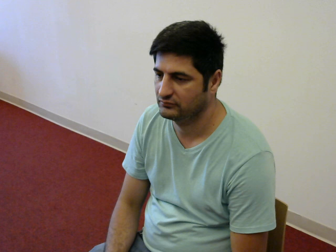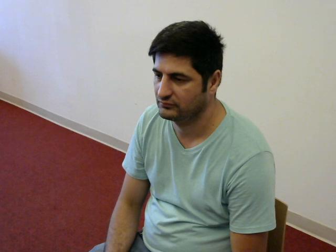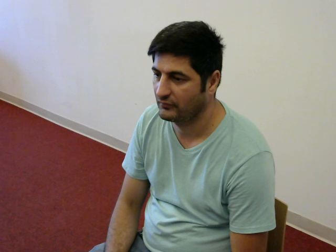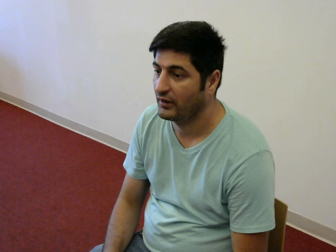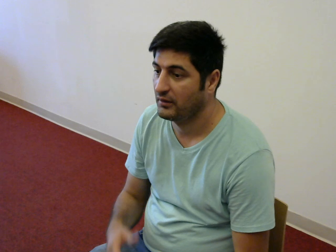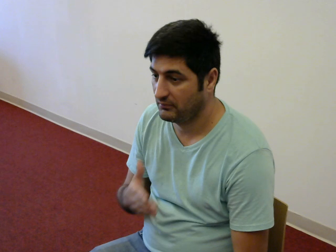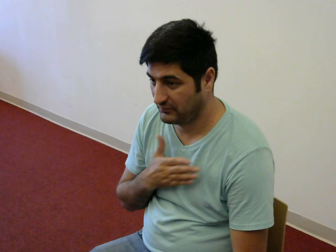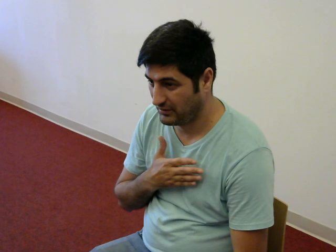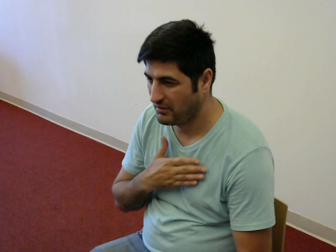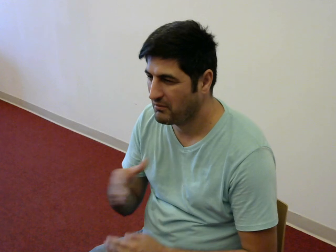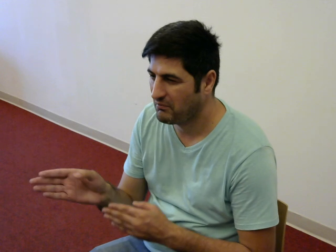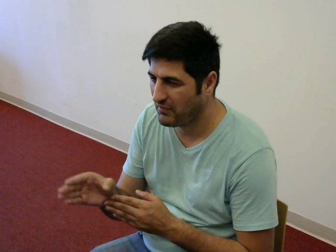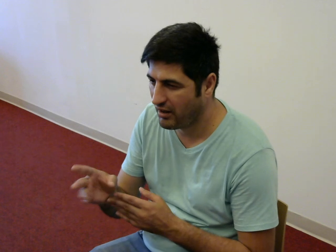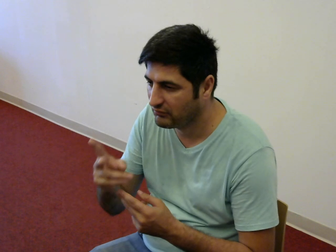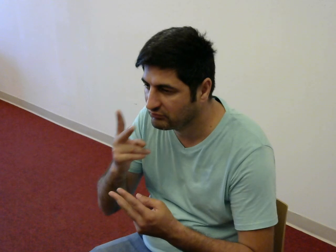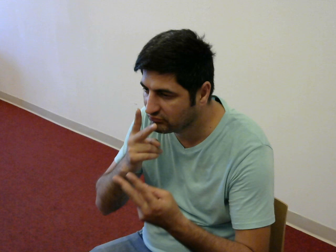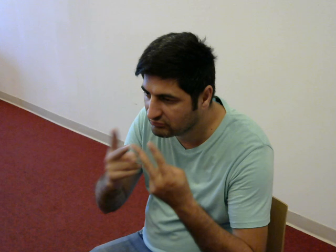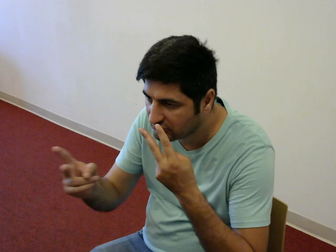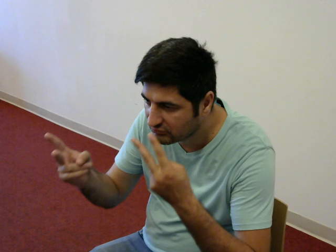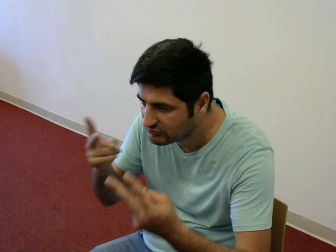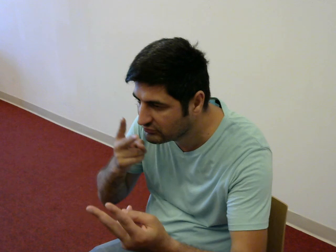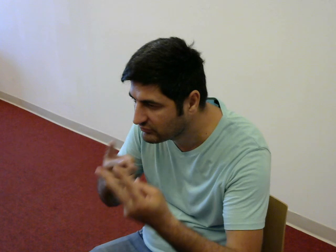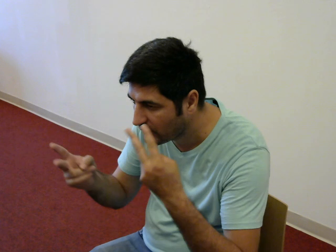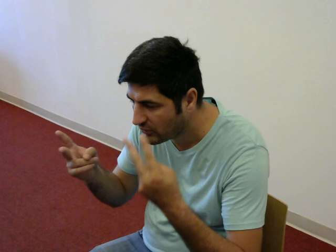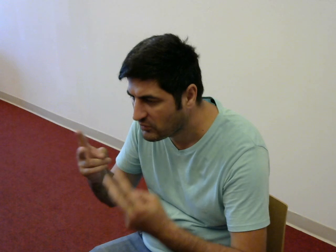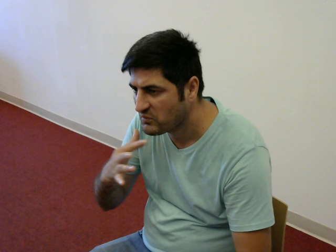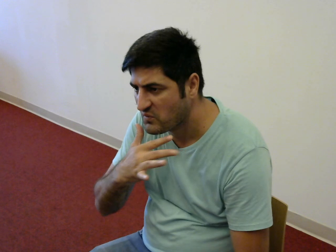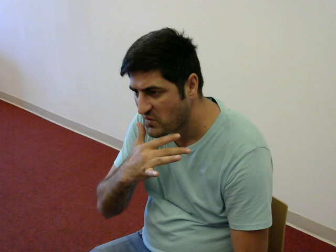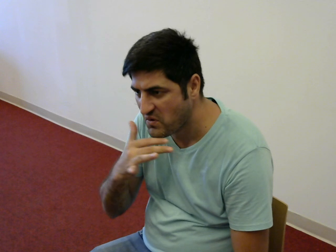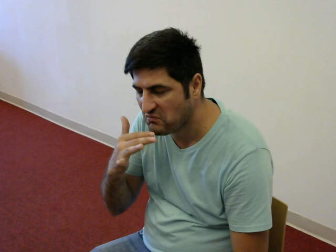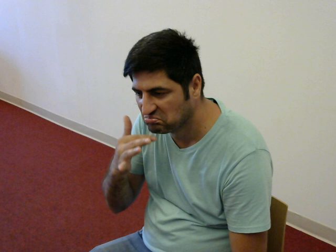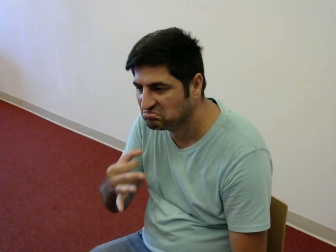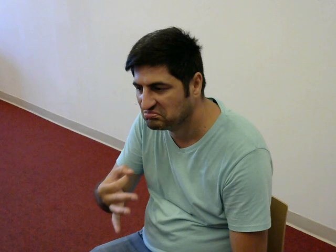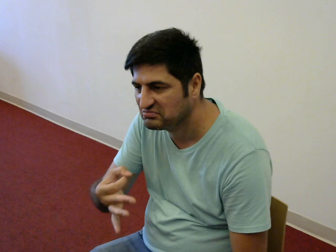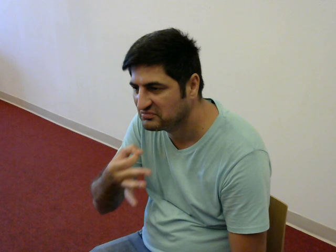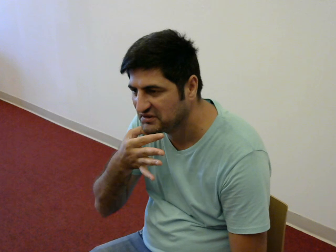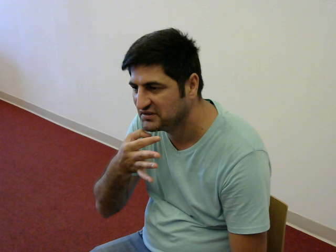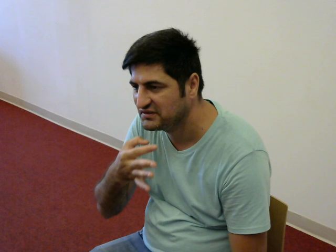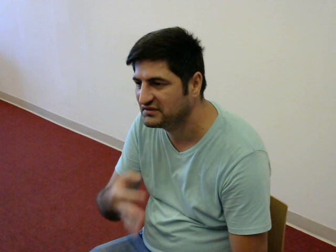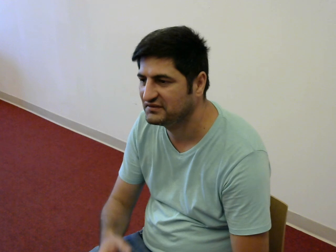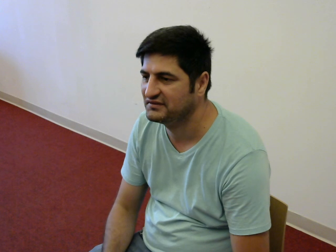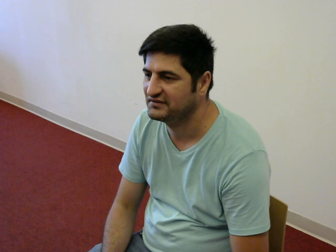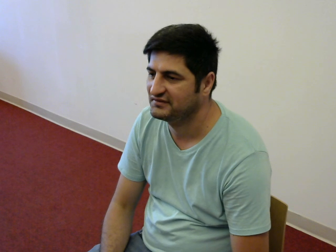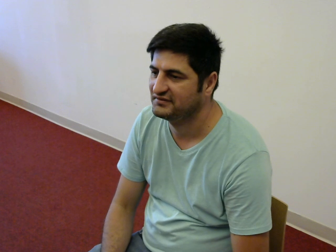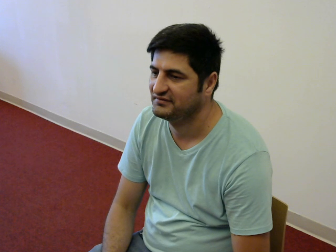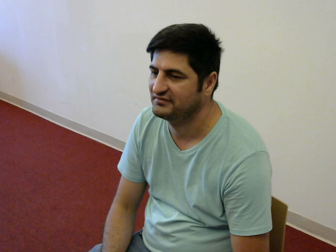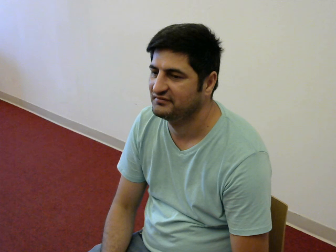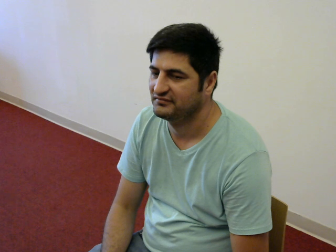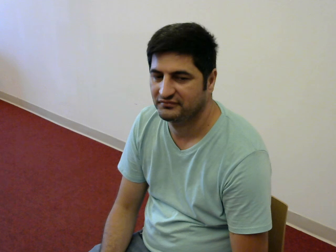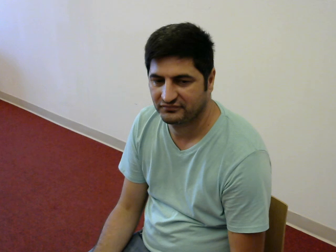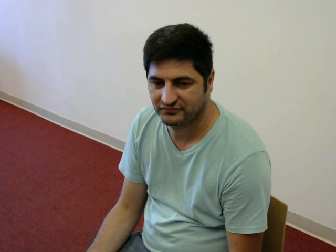Mənim balıqlara baxmaqdan çox xoşum gəlir